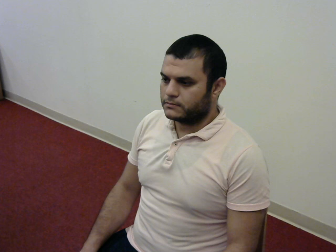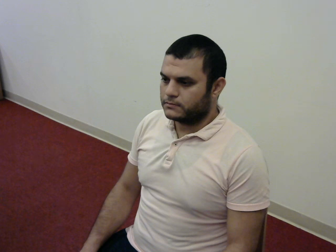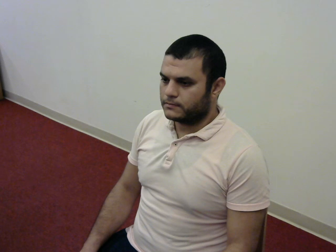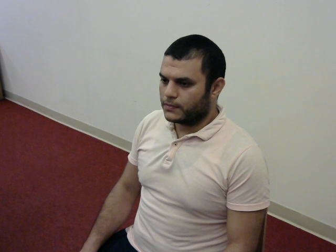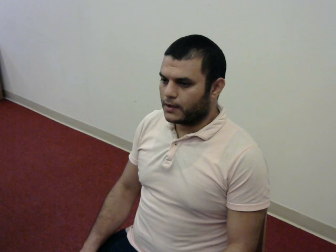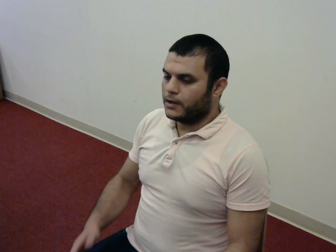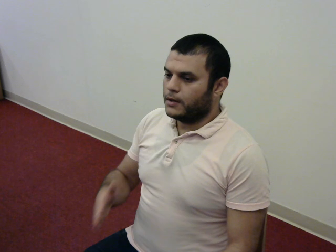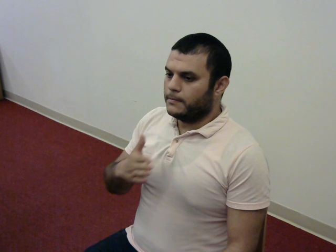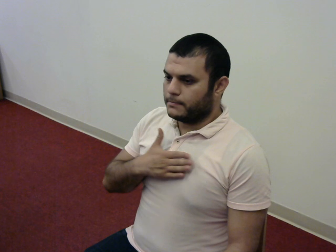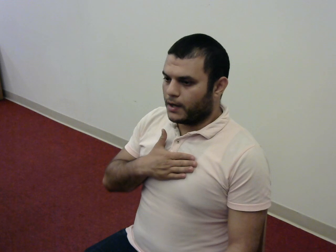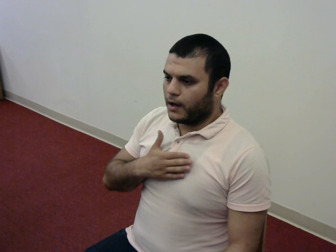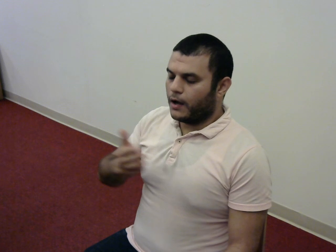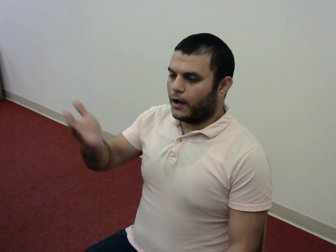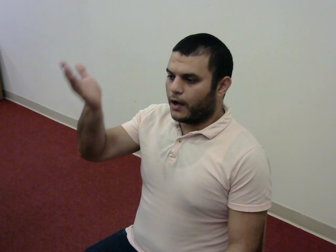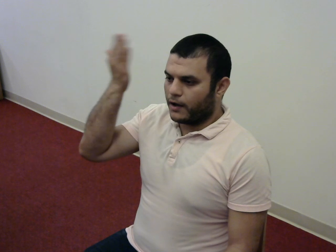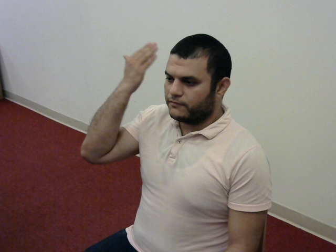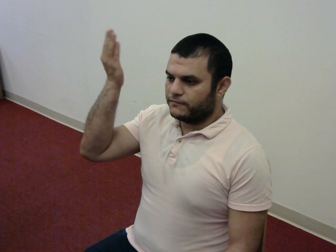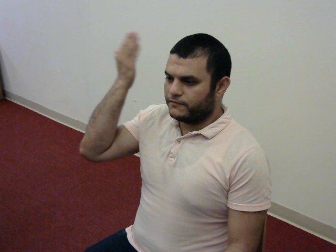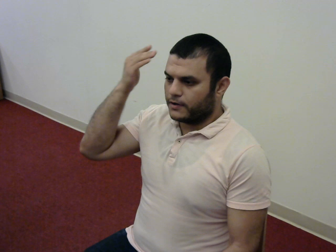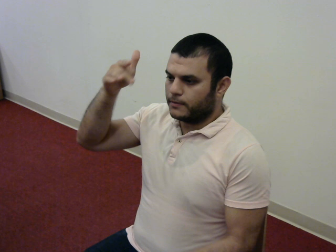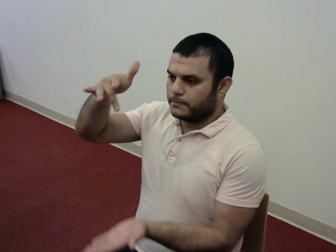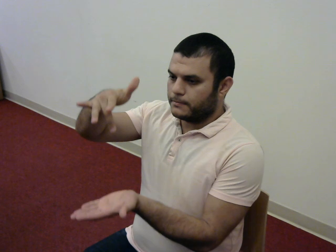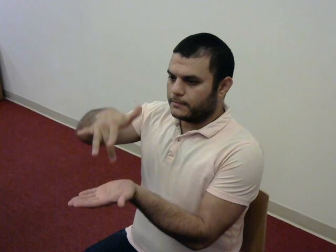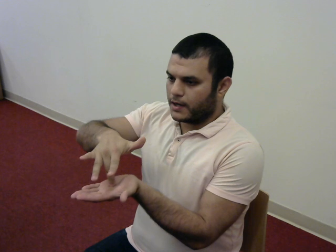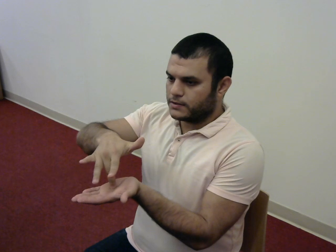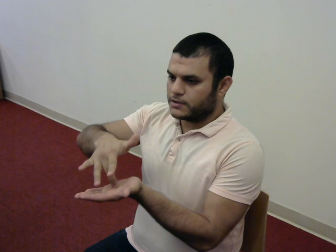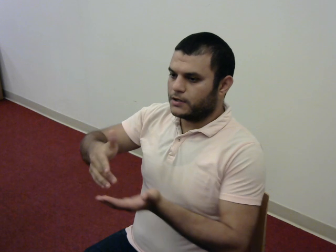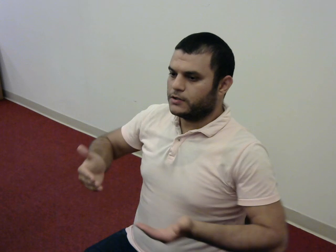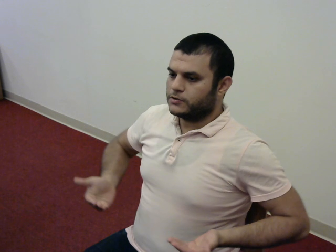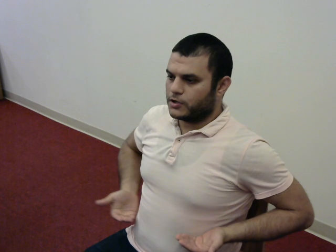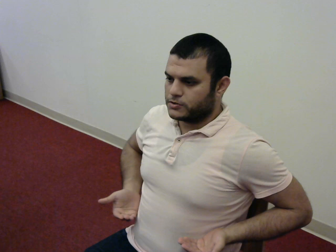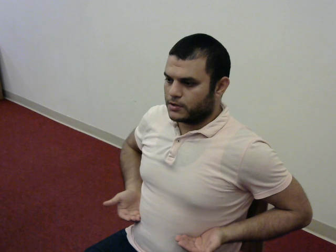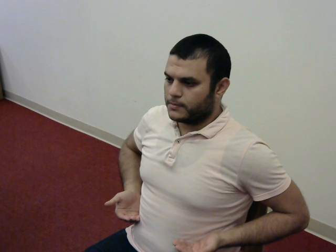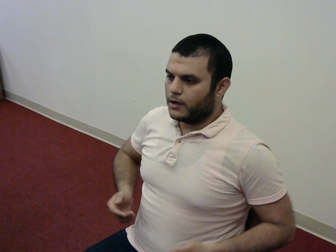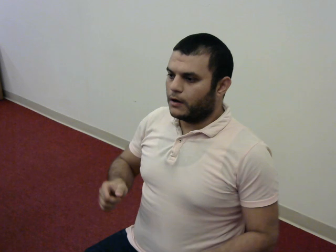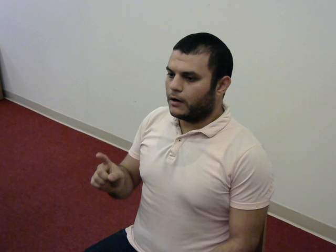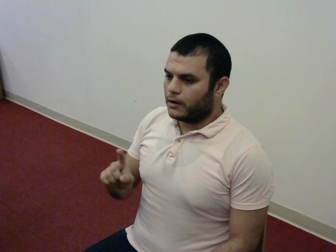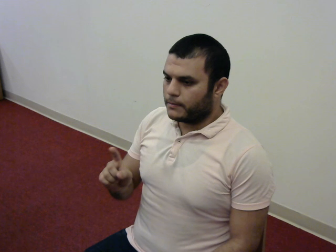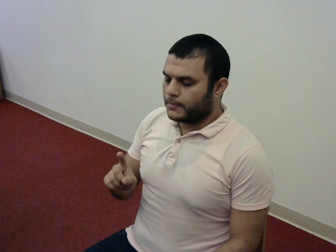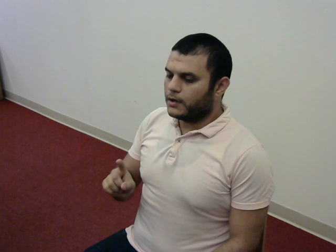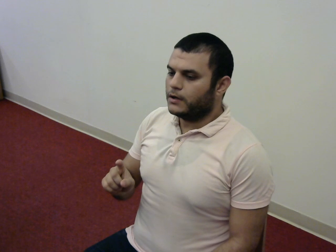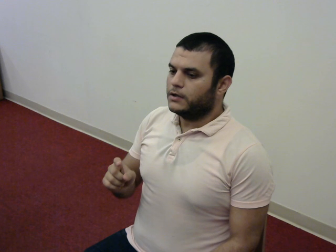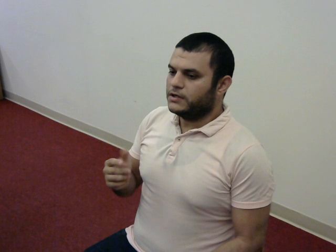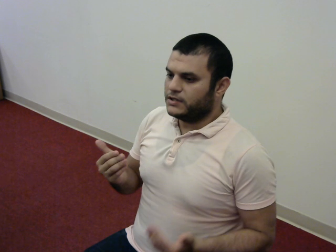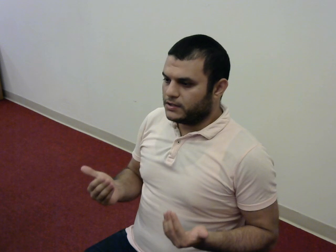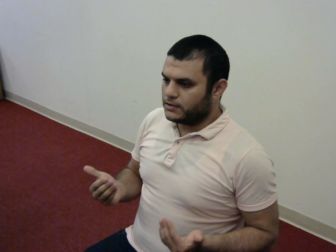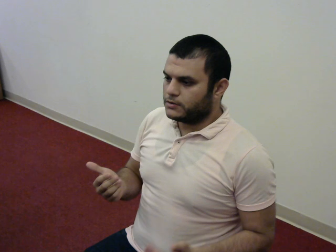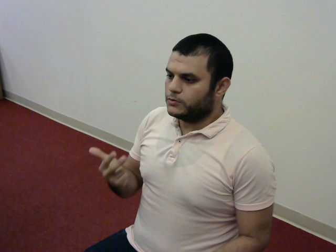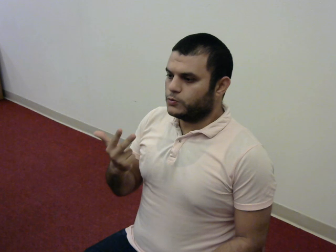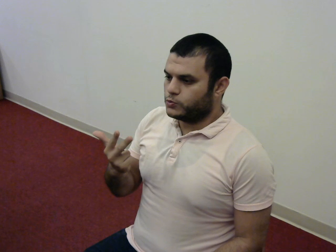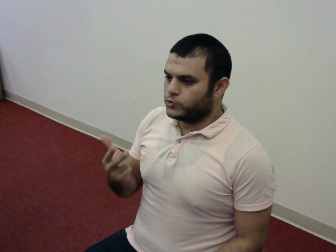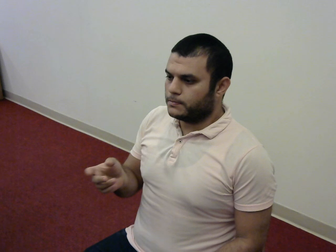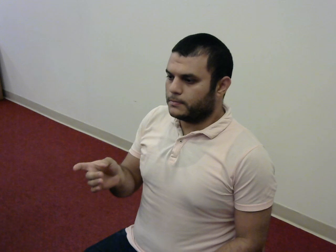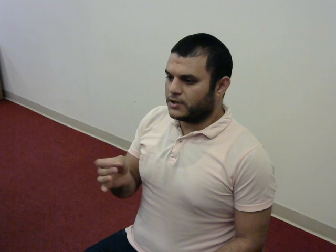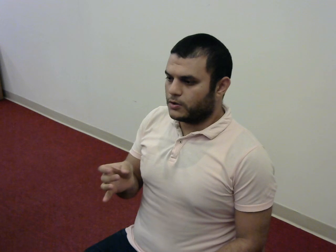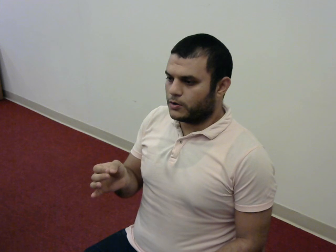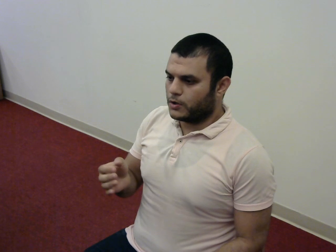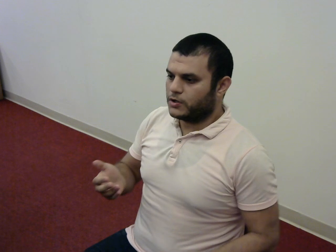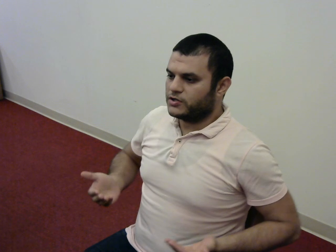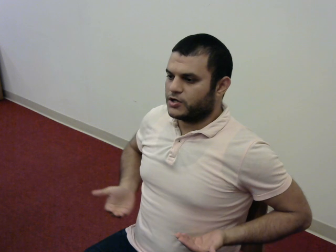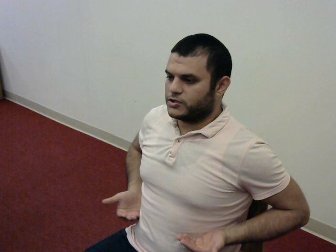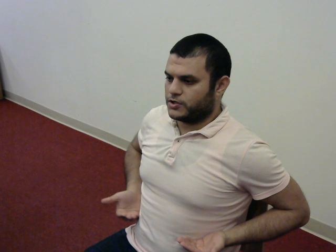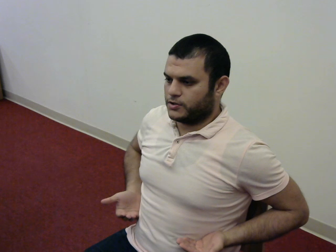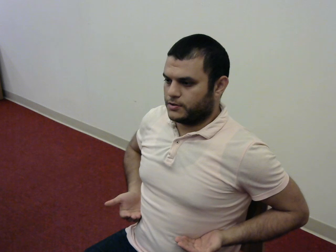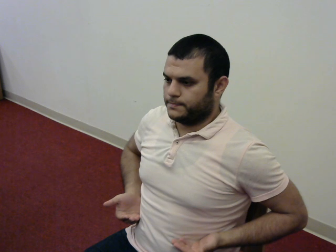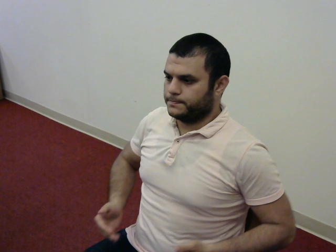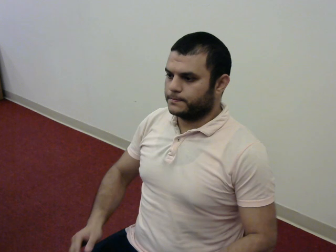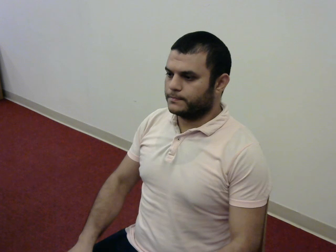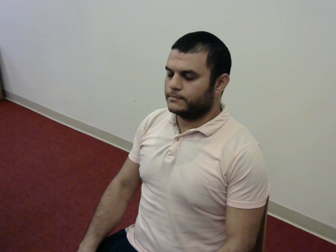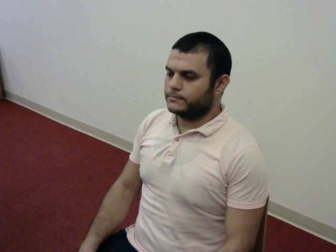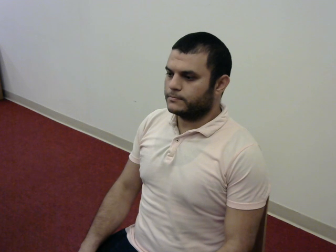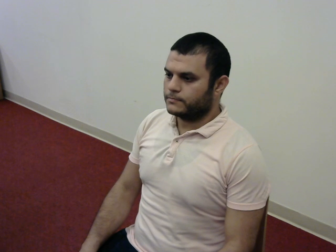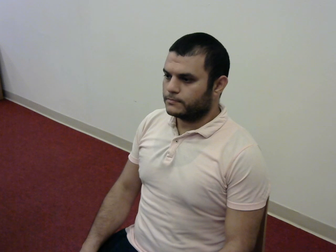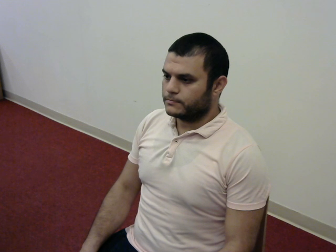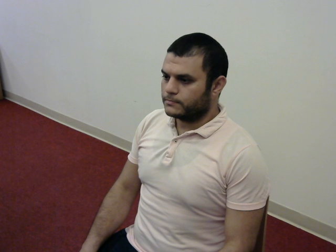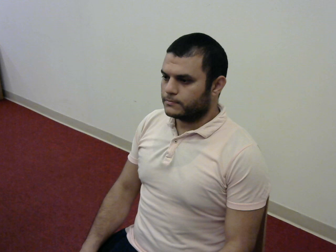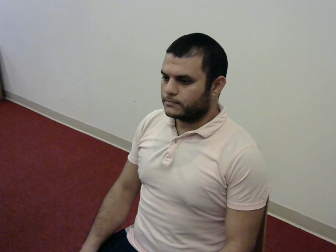Mən əvvəl mərkəzdə yaşamışam, amma indi 3-cü mikrorayonda yaşayıram